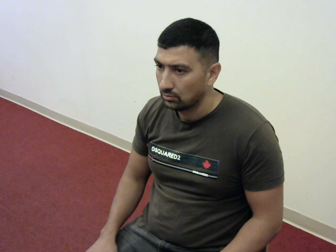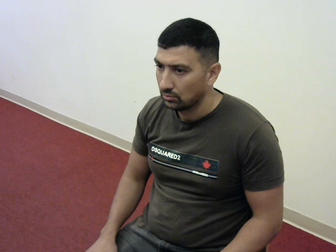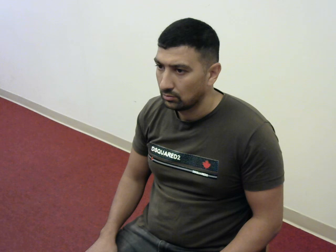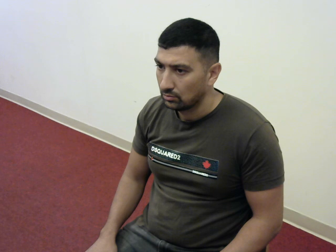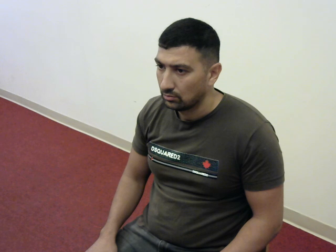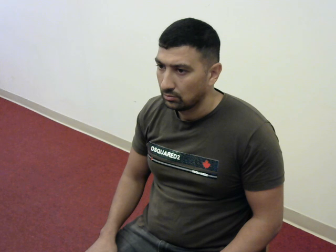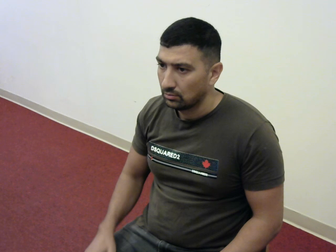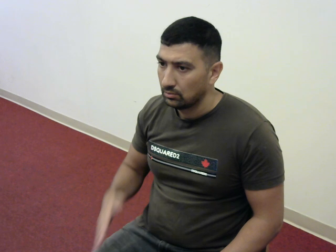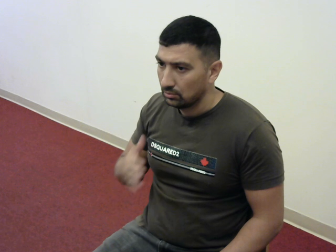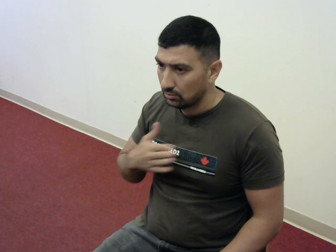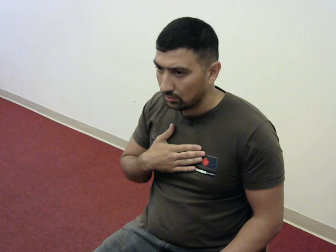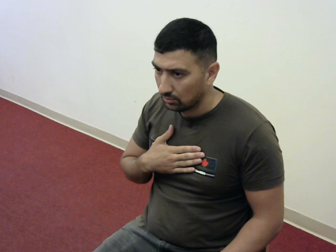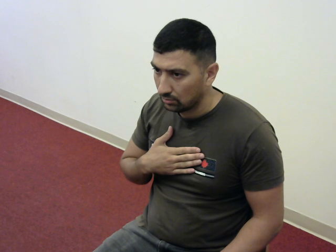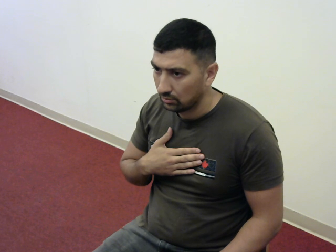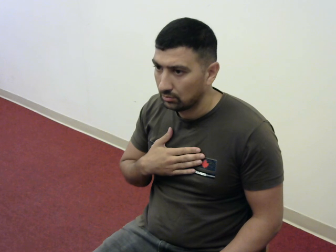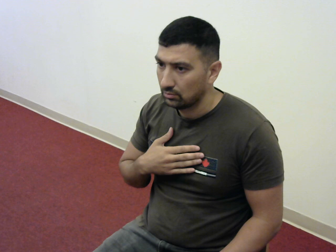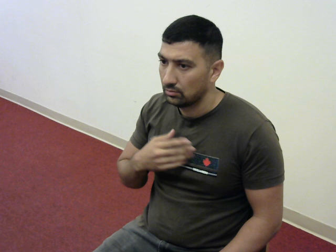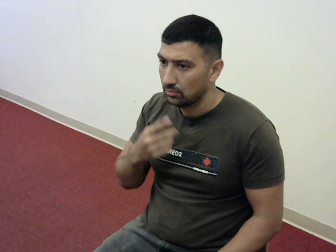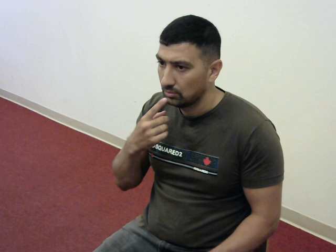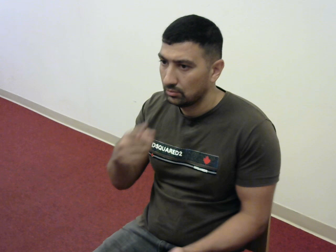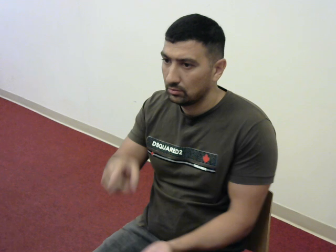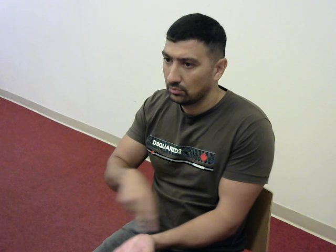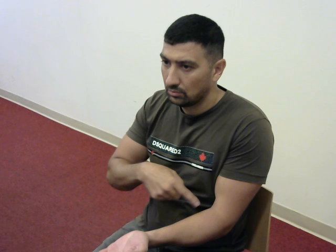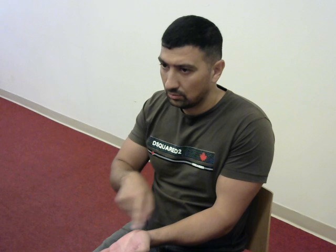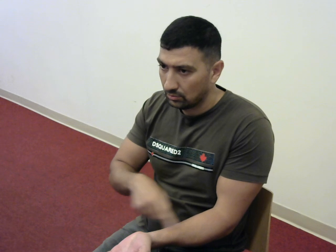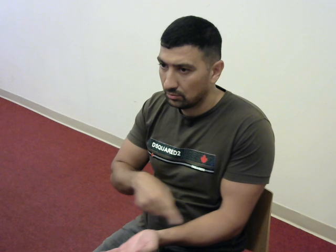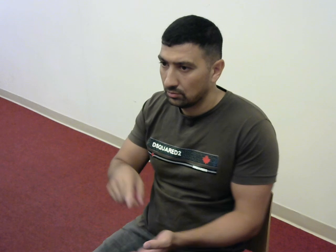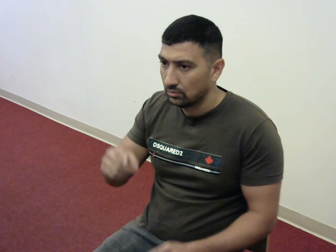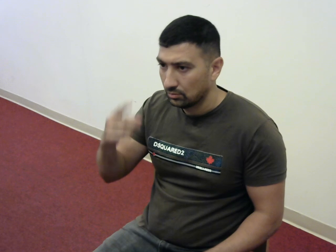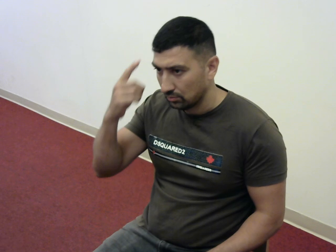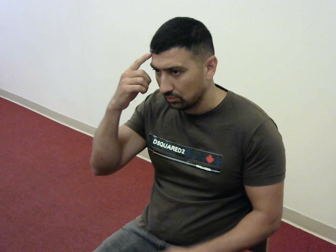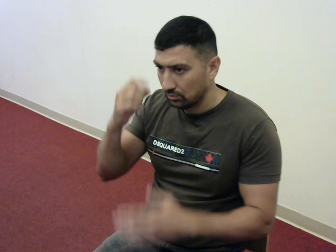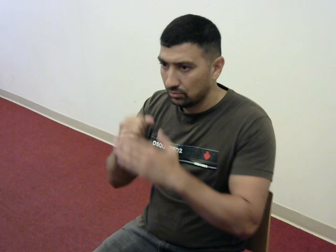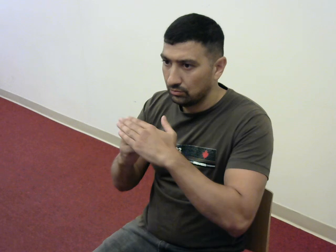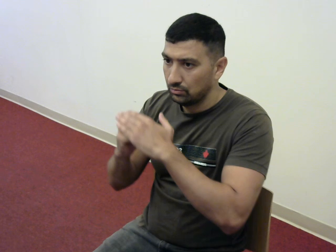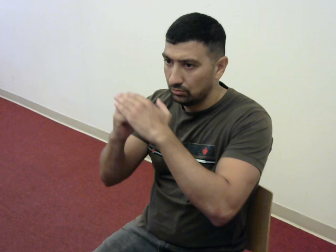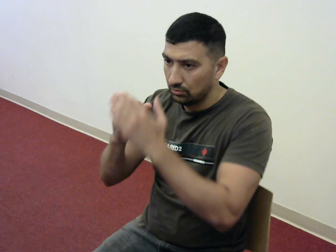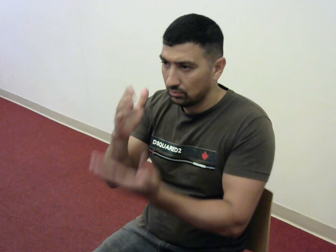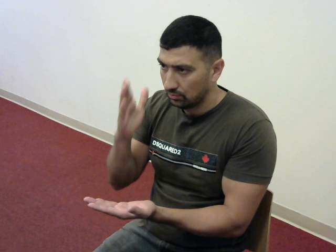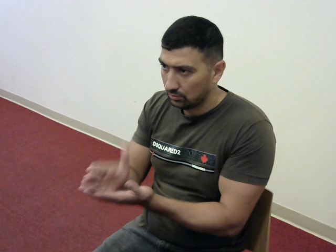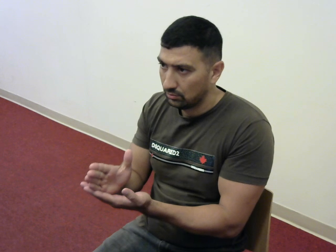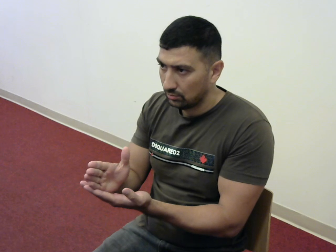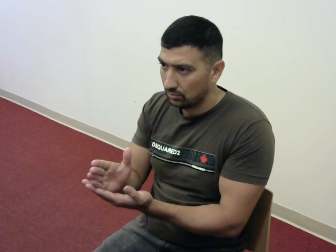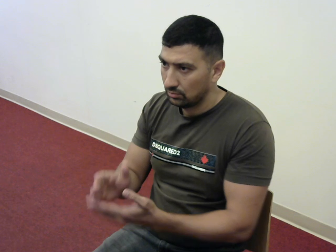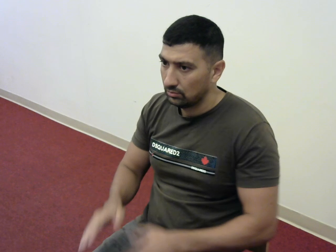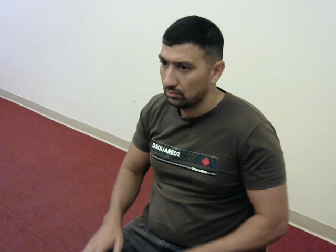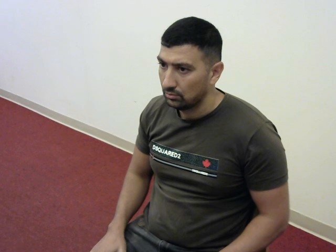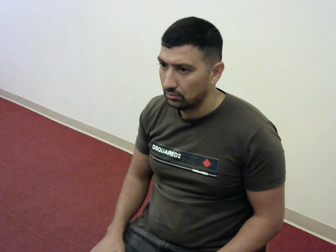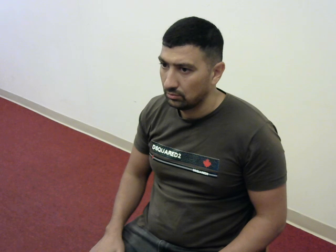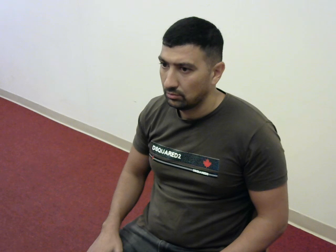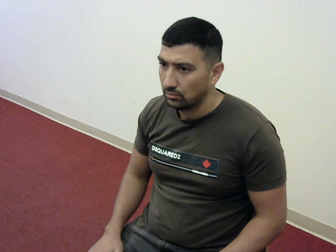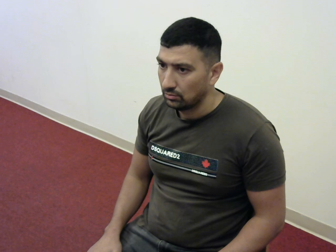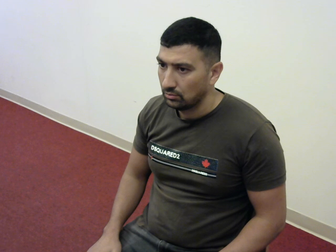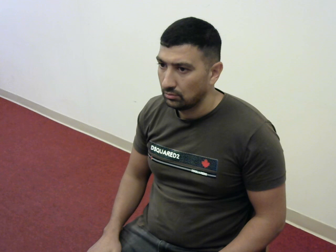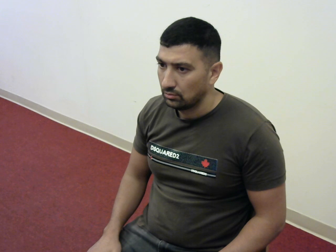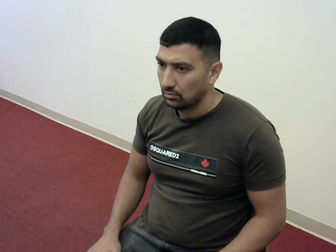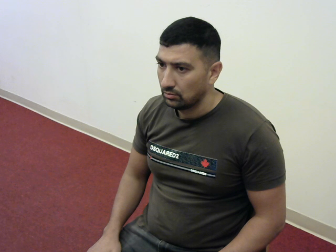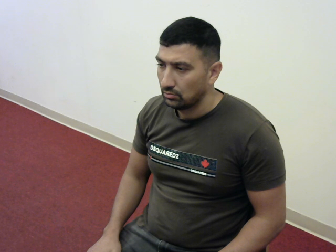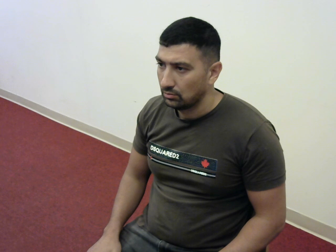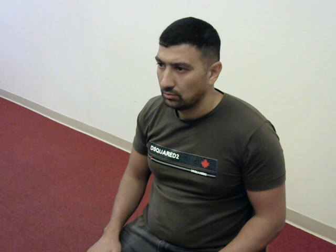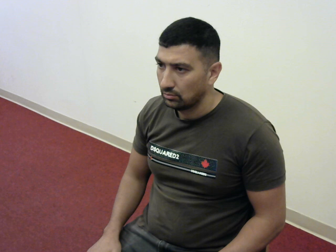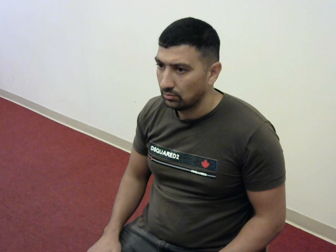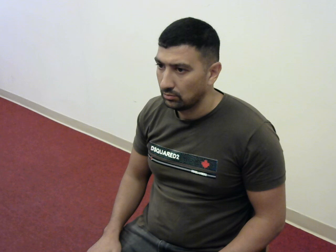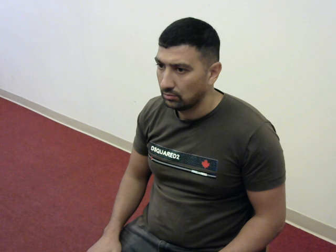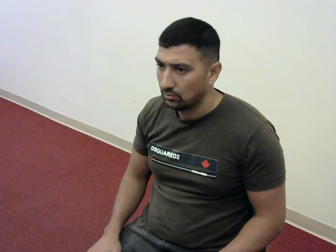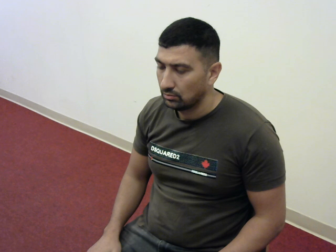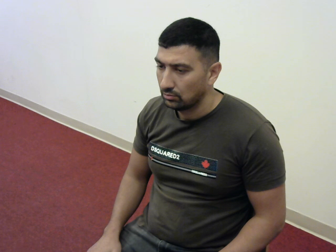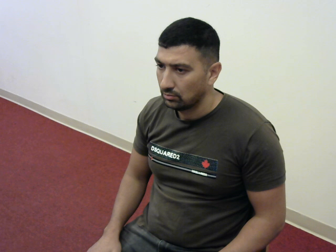Mənim qan təzyiqim var